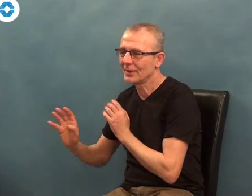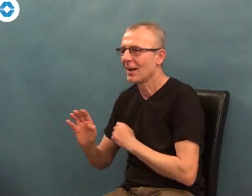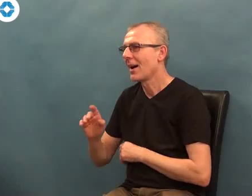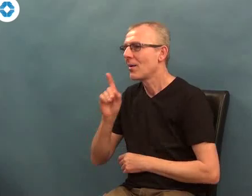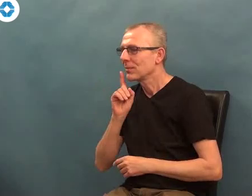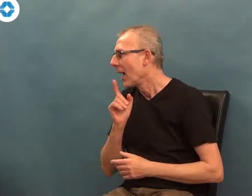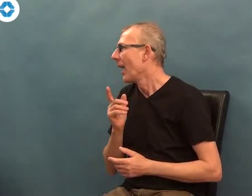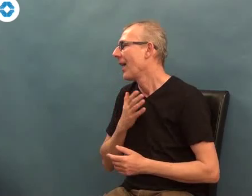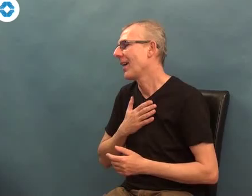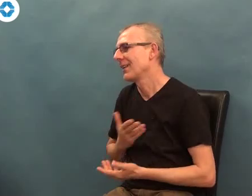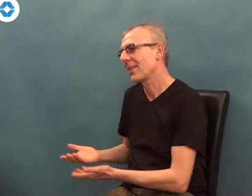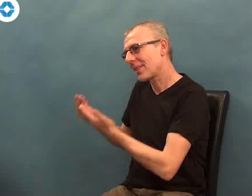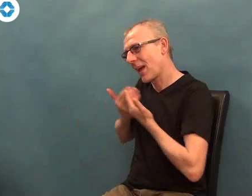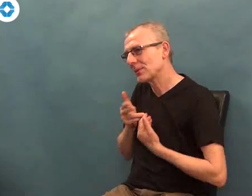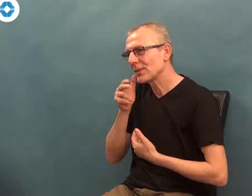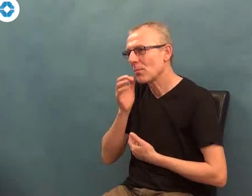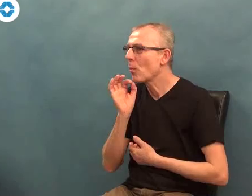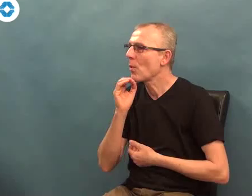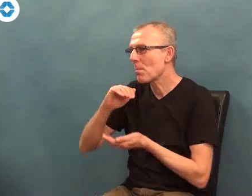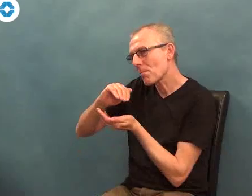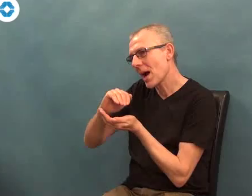Chłopiec ucieszył się, bo dostał małą, młodą żabkę.